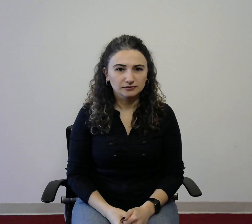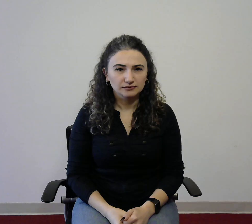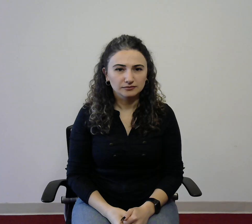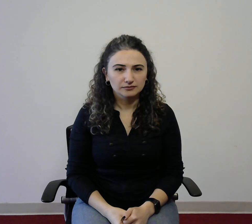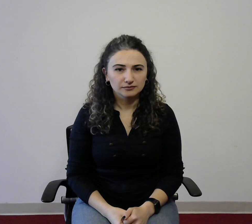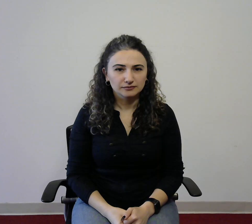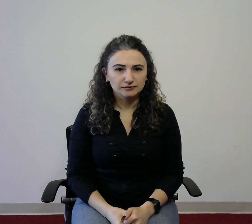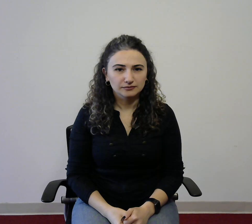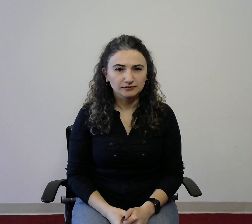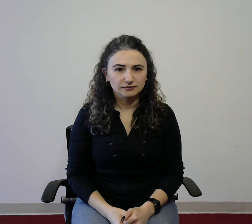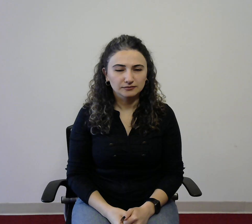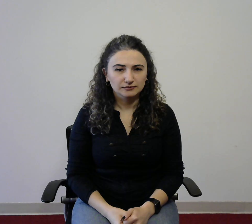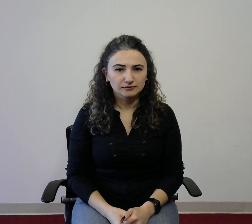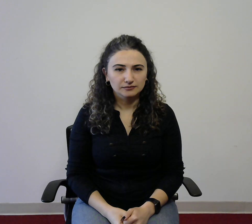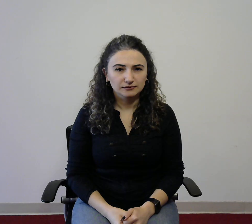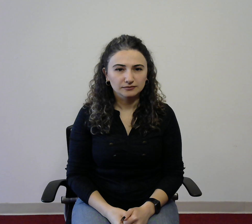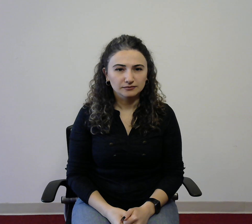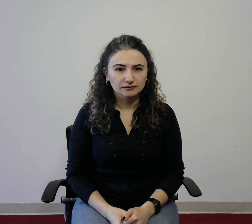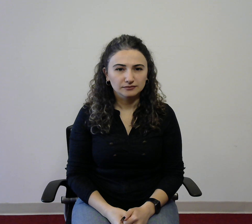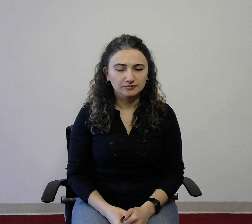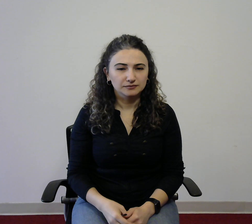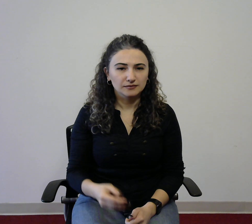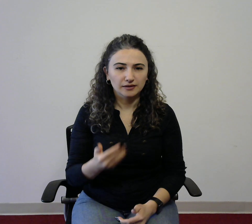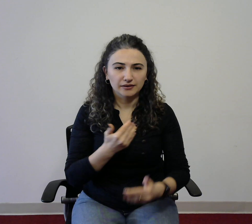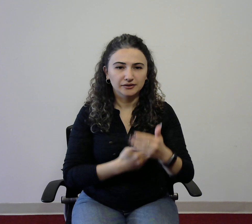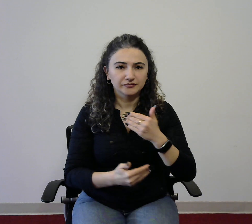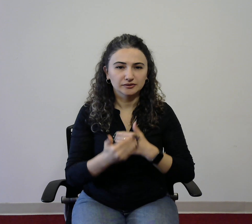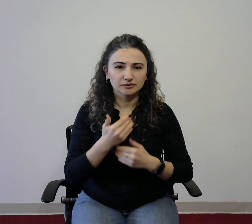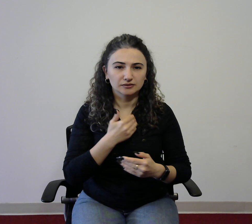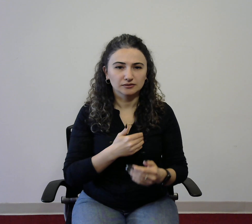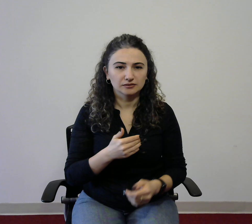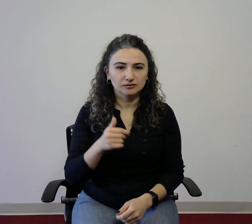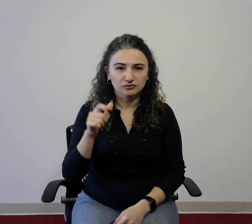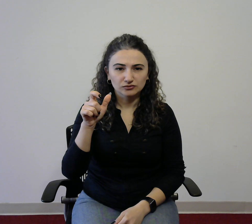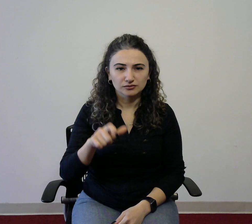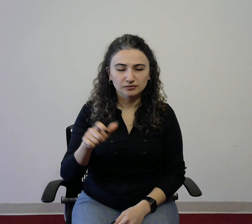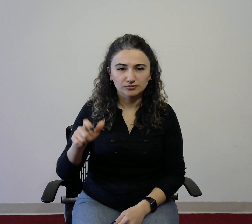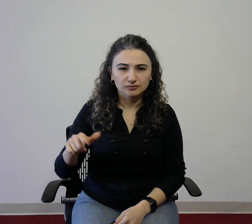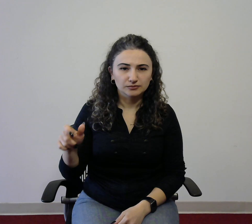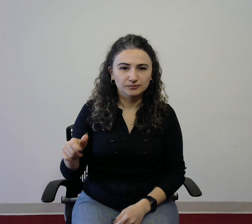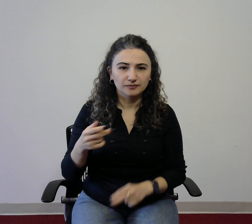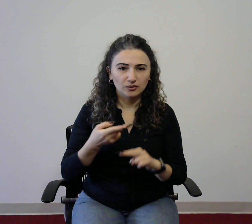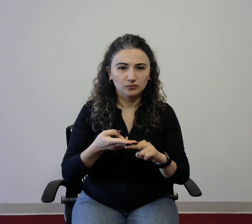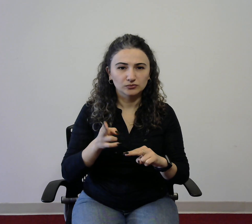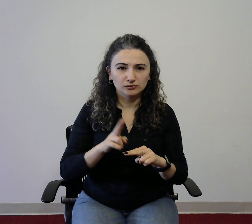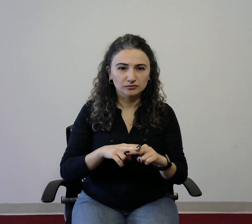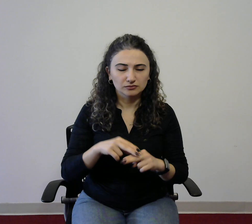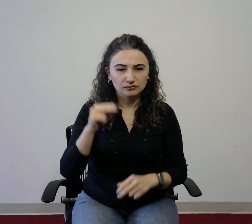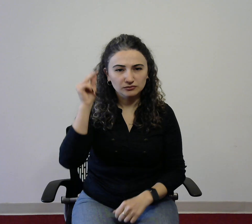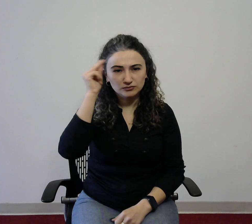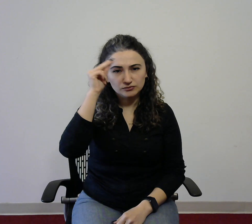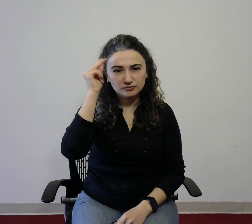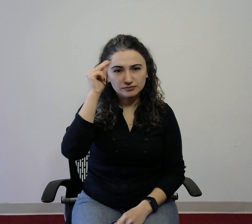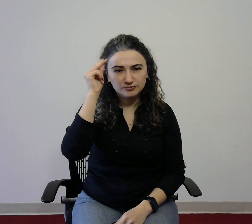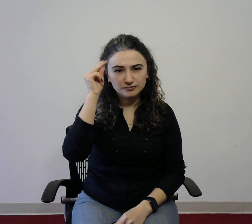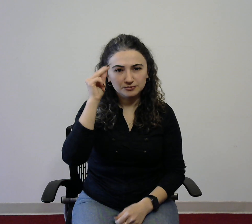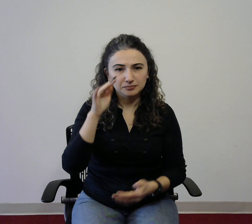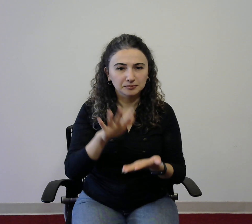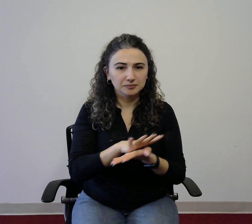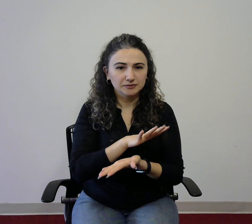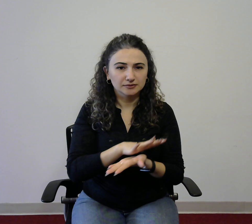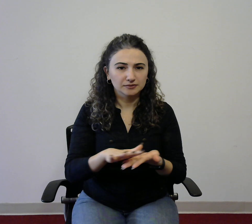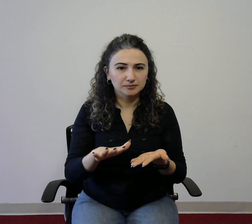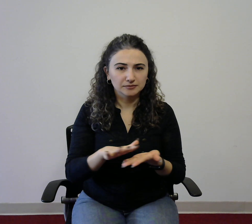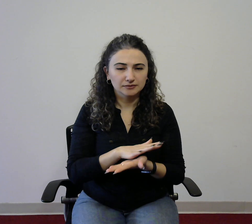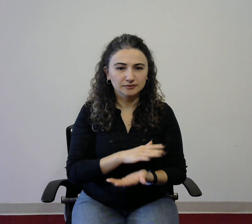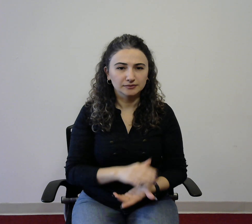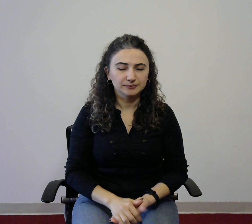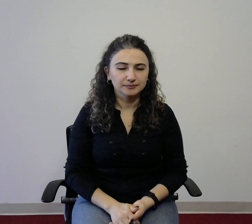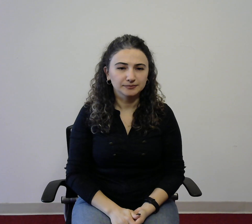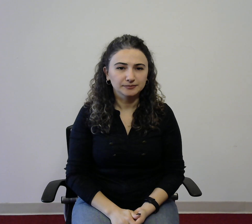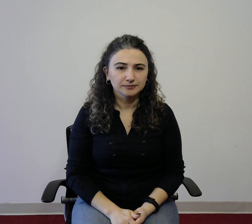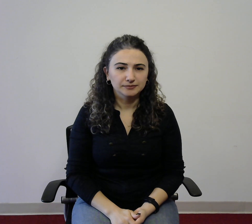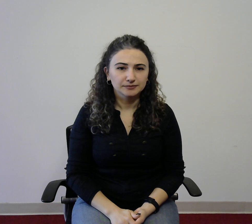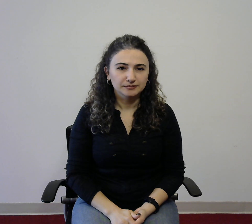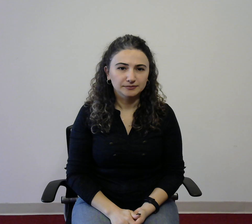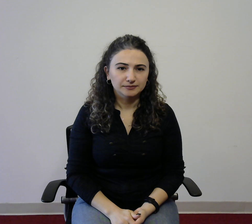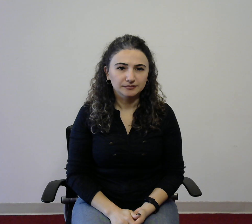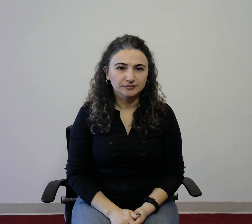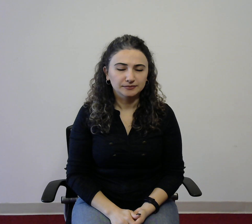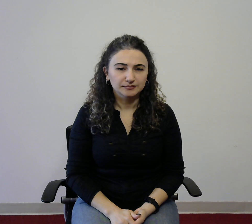Əlilliyi olan şəxslərə təhsil pulsuzdur